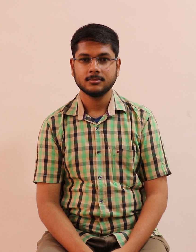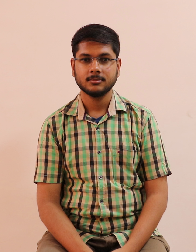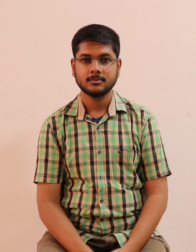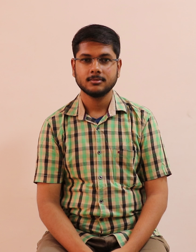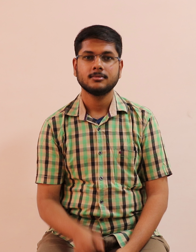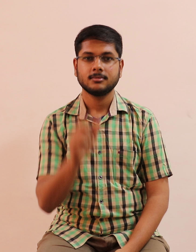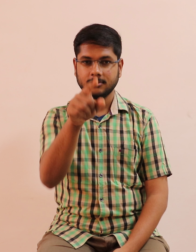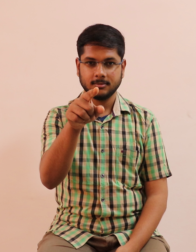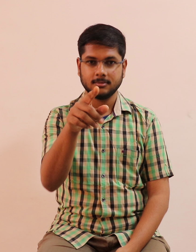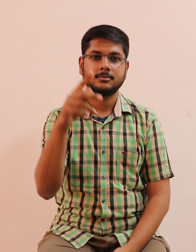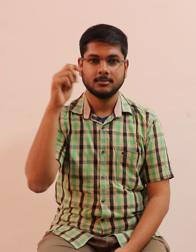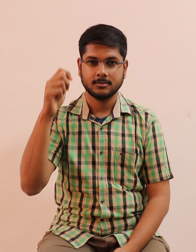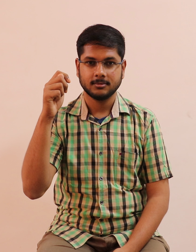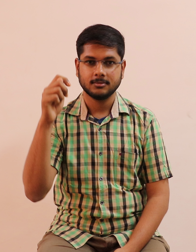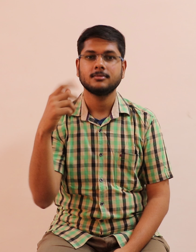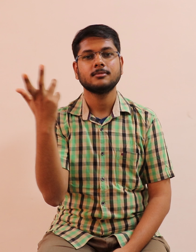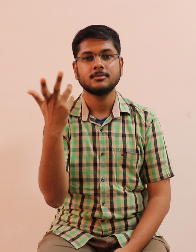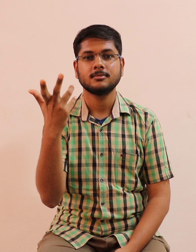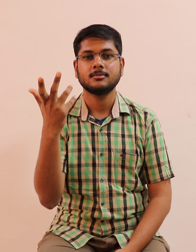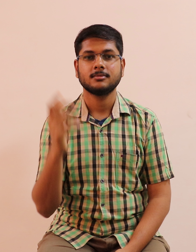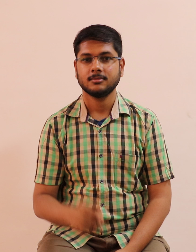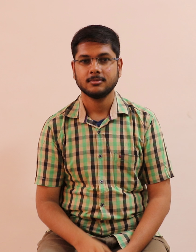what do you do